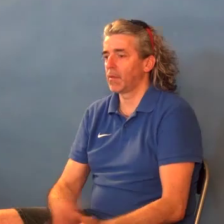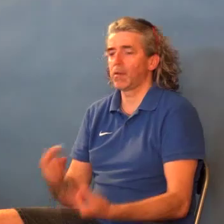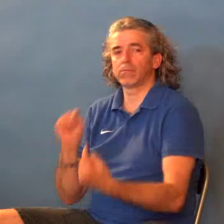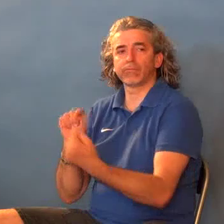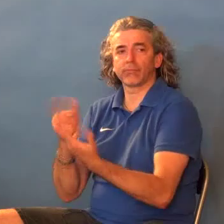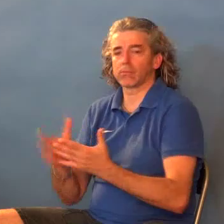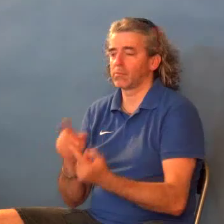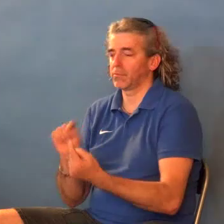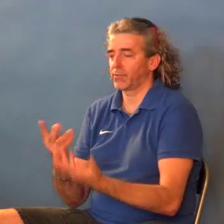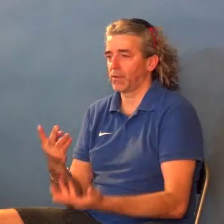Jak dyskutować?